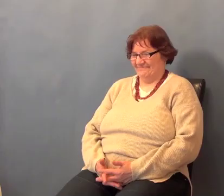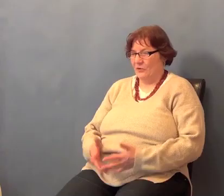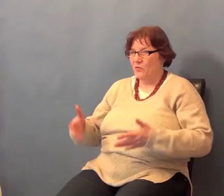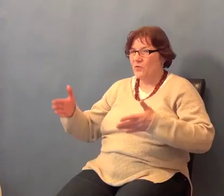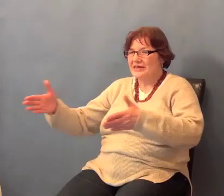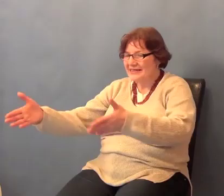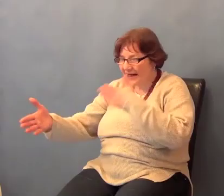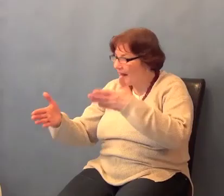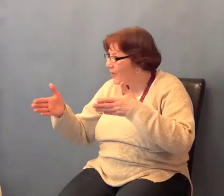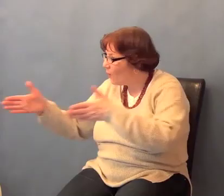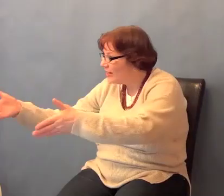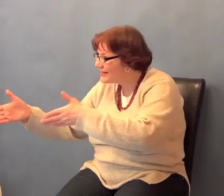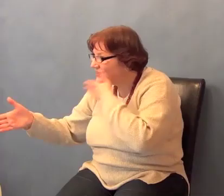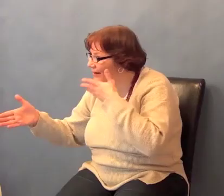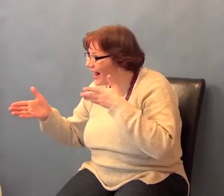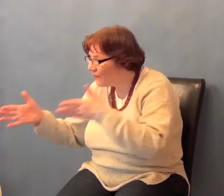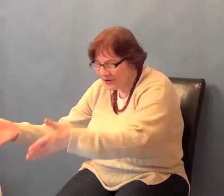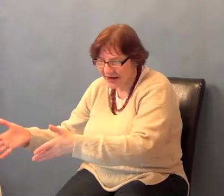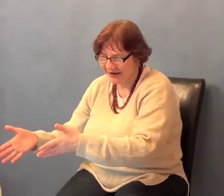Ulica, tam nie ma ulicy.